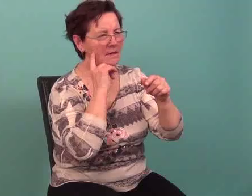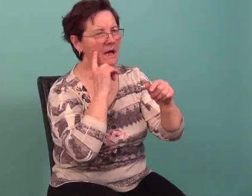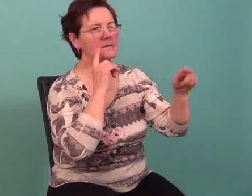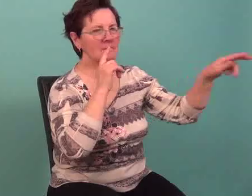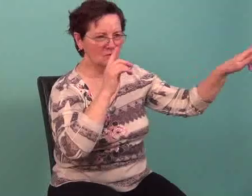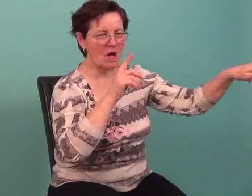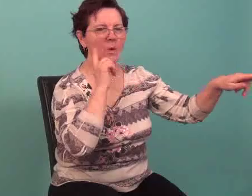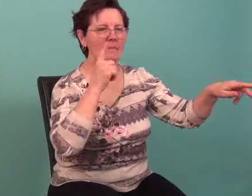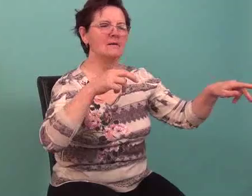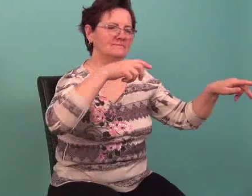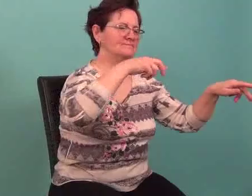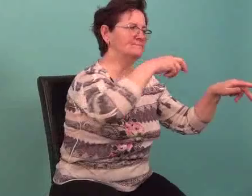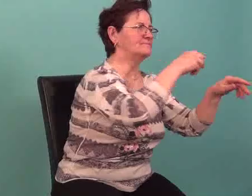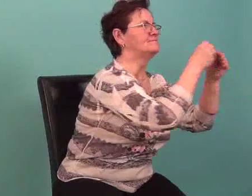Chłopcy podeszli do niego i oddali mu kapelusz.